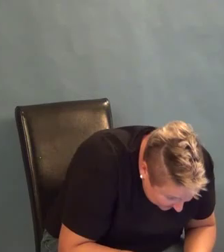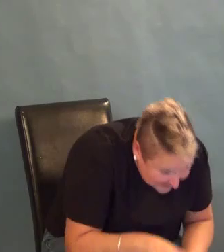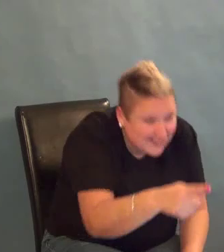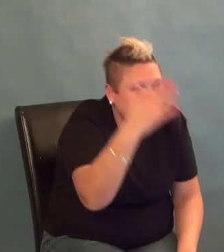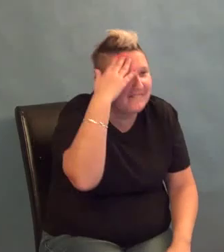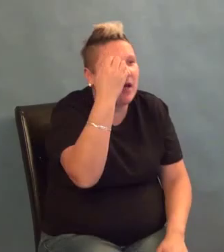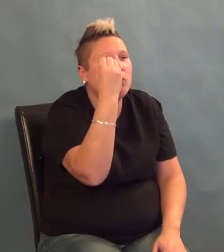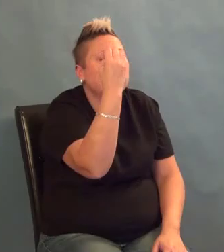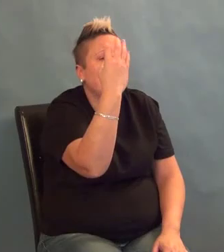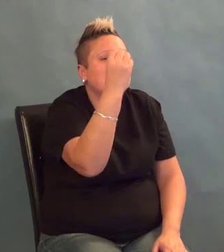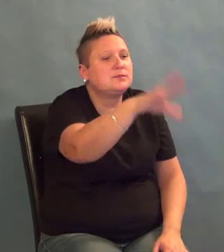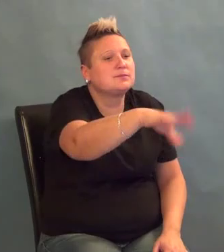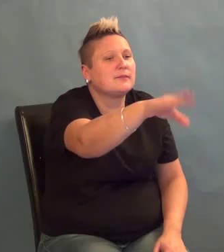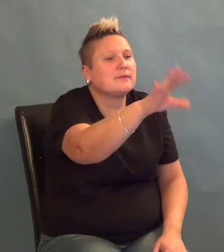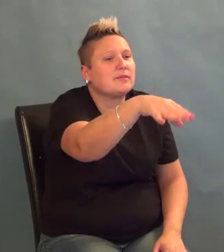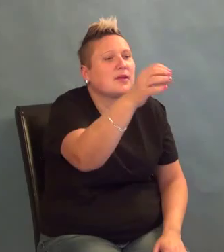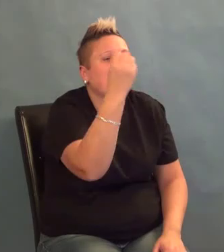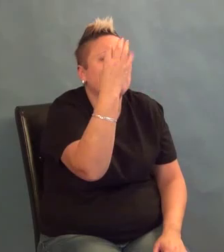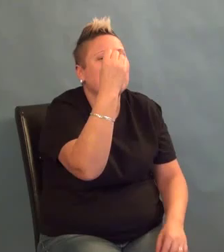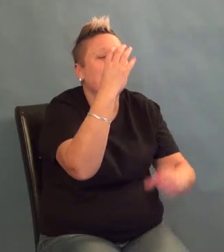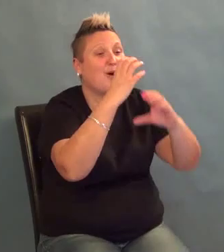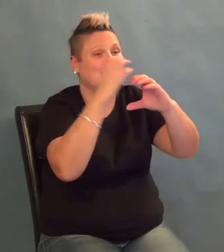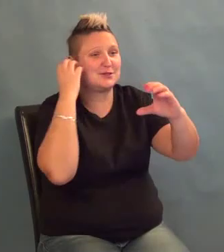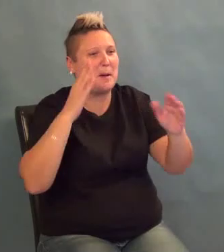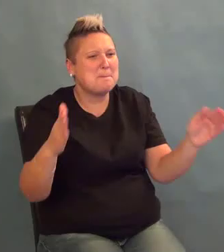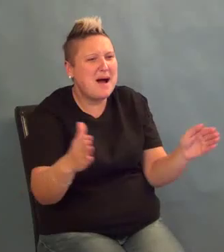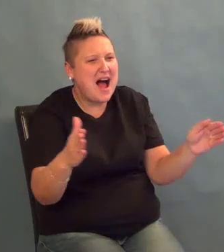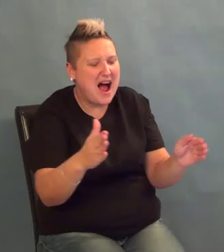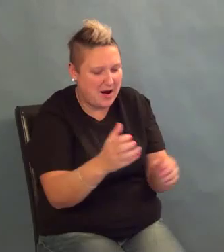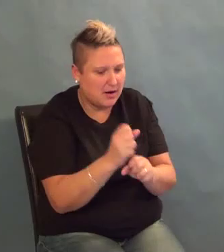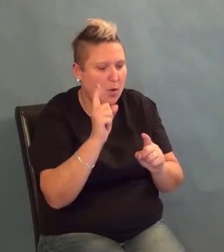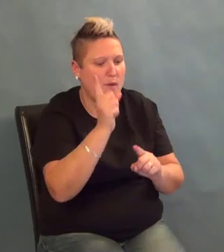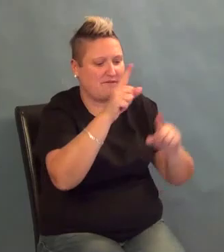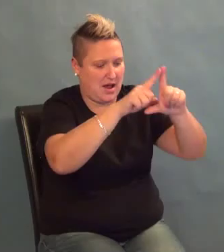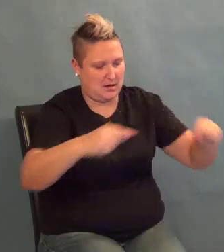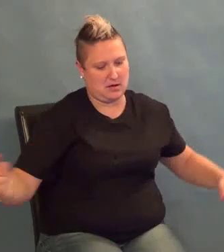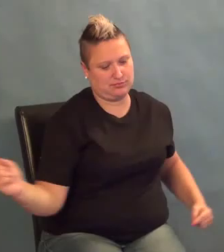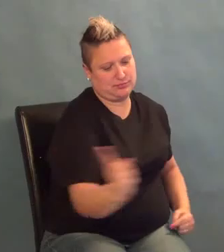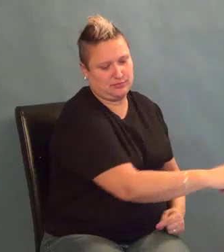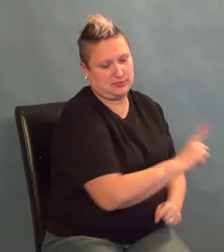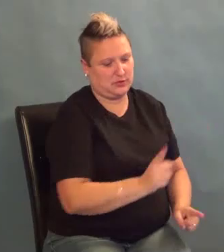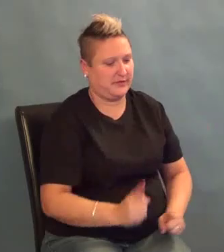WIesz, to nie pociąg, tylko mniejszy, taki mały, więc na to trzeba uważać, bo tędy przejeżdża. Tak pokazuje ten znak.